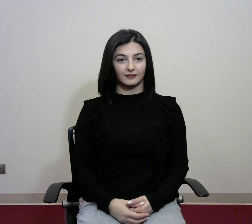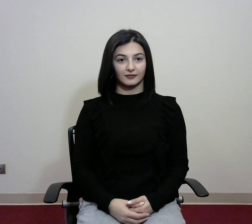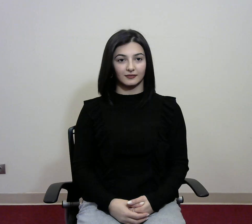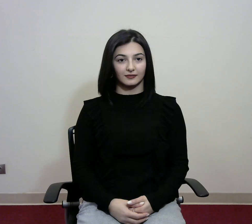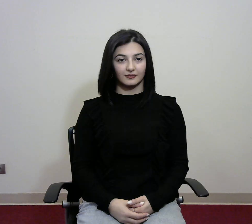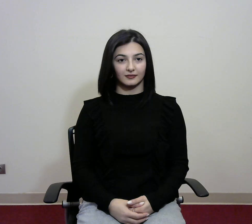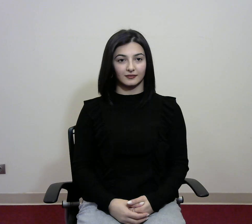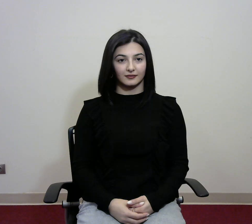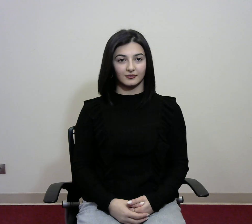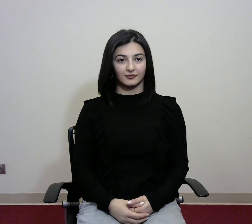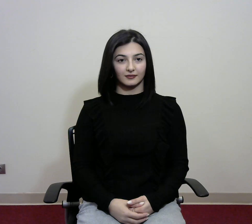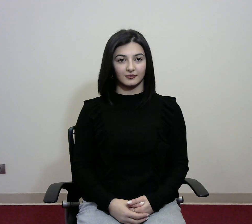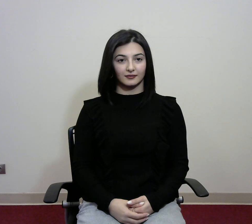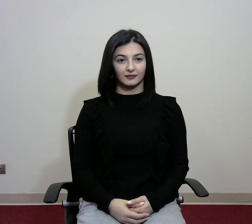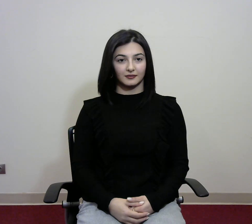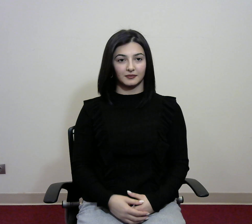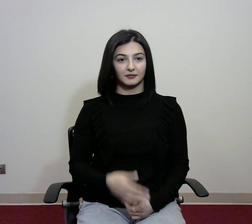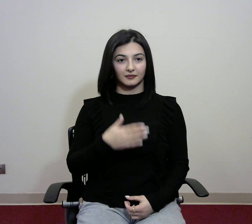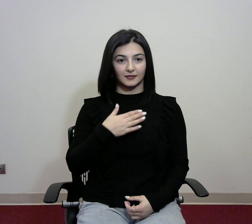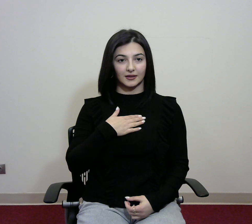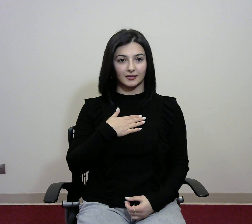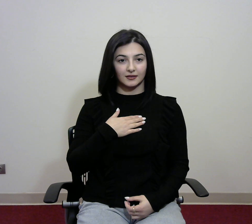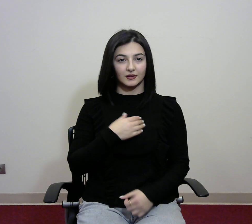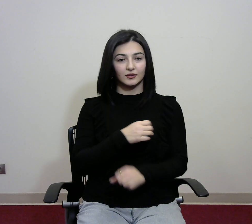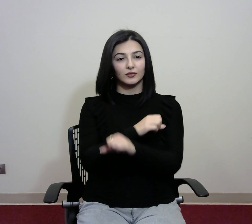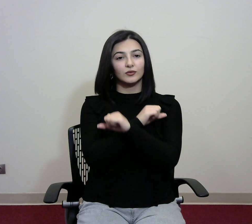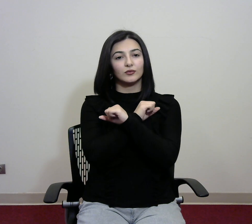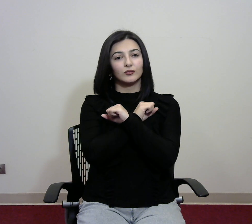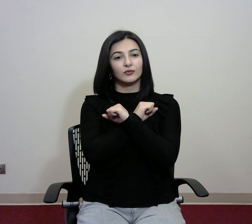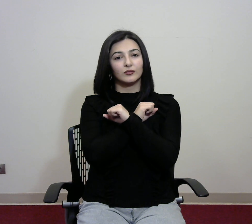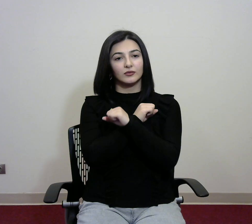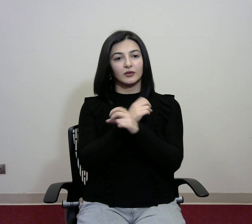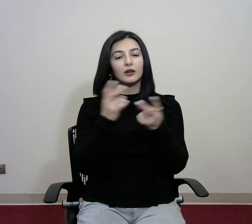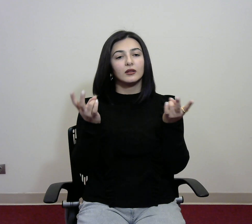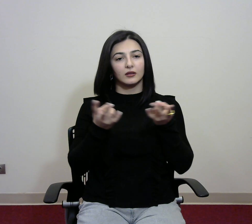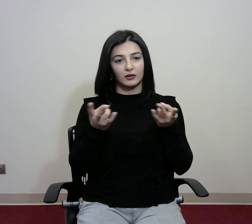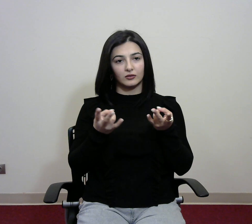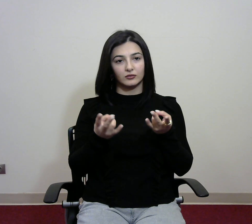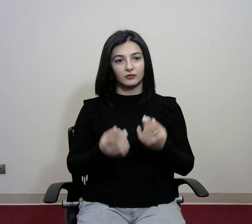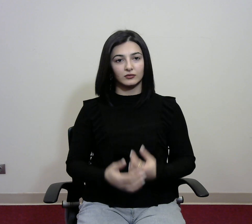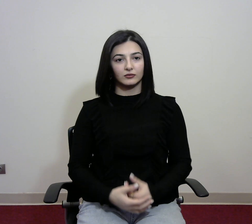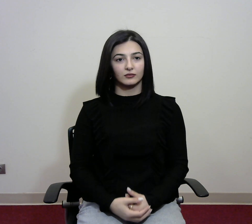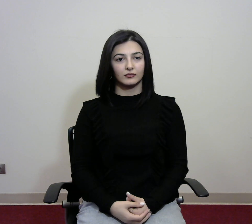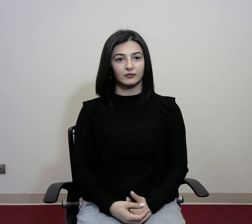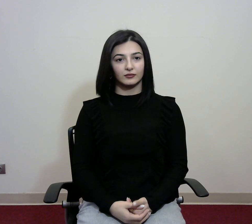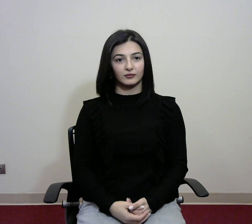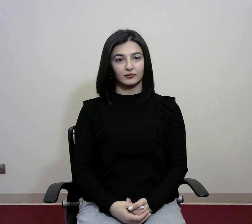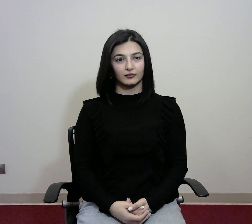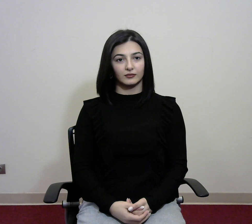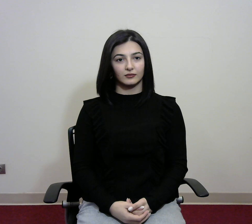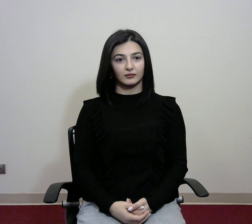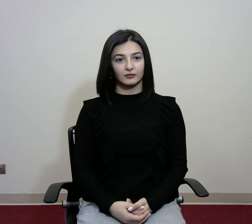Mənə istirahət etmək lazımdır